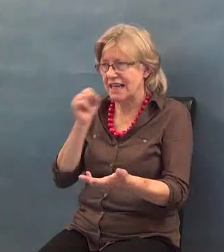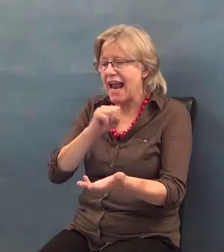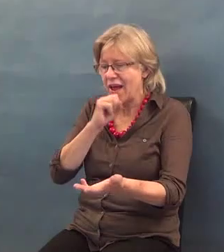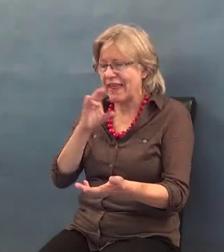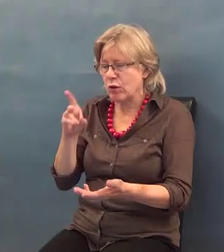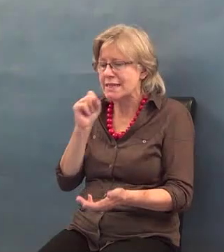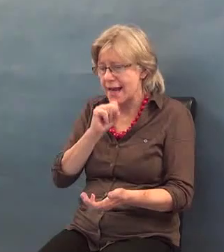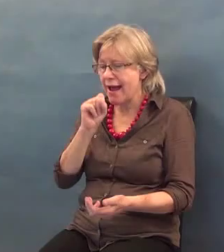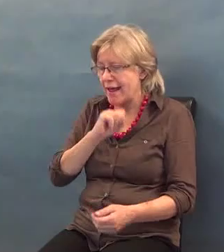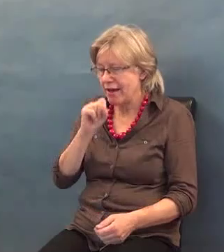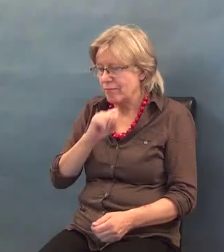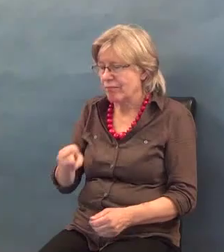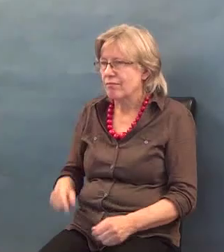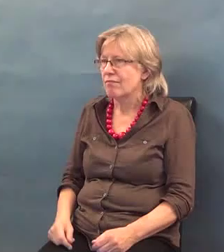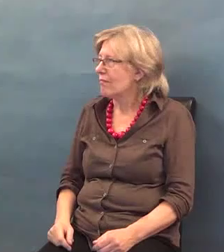Stary, tak, stary.